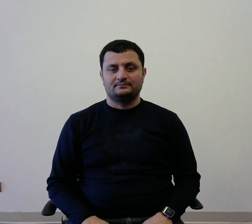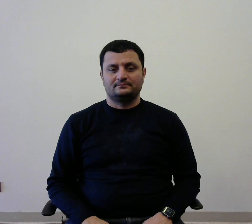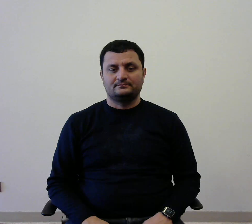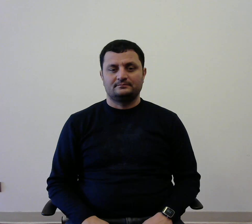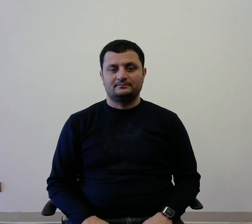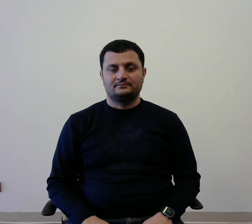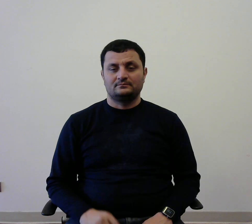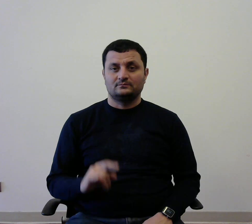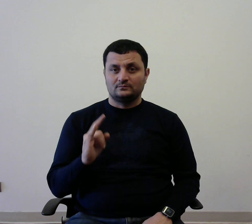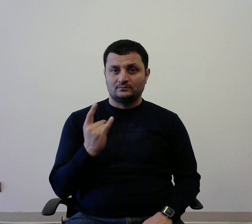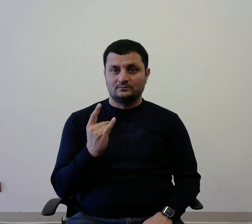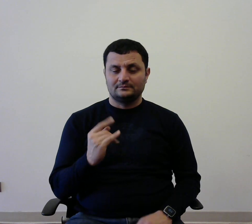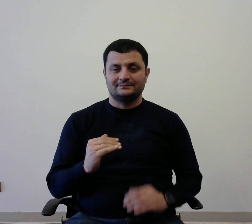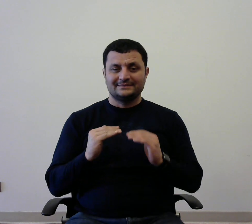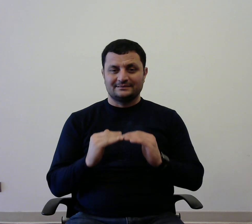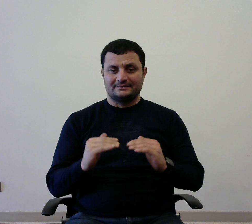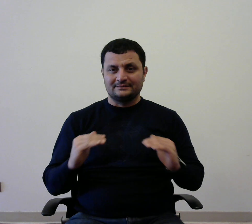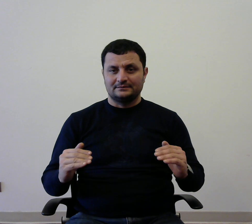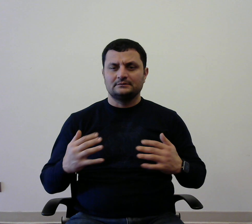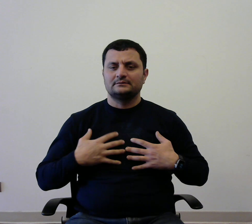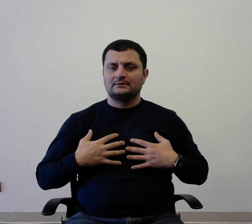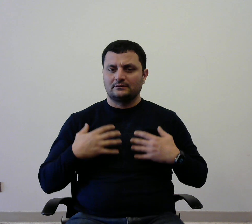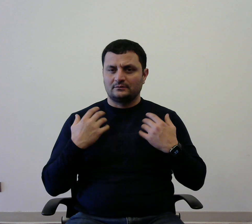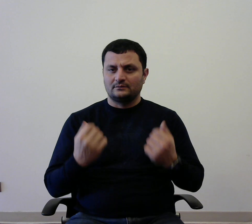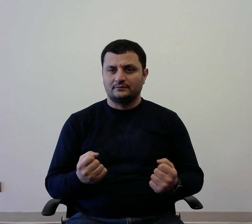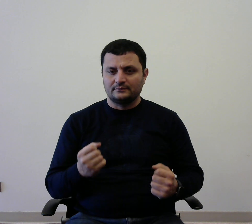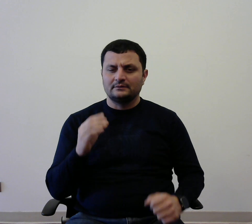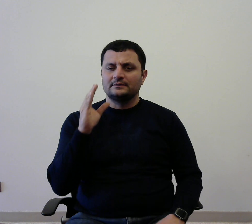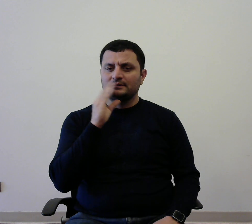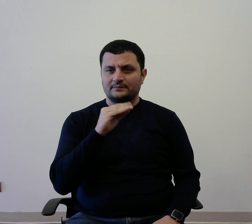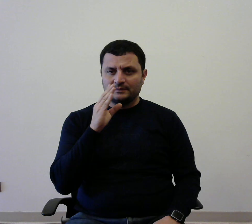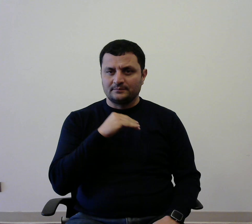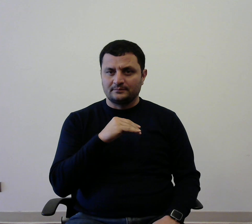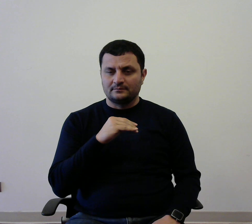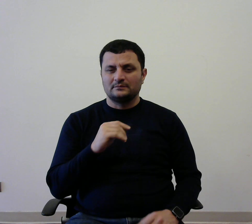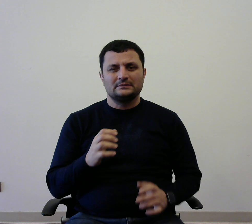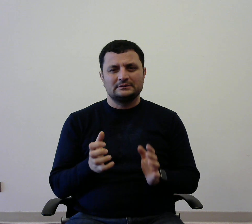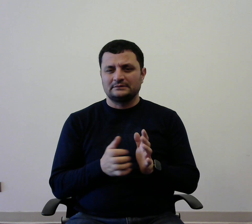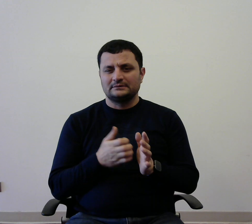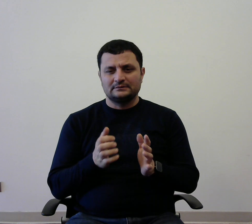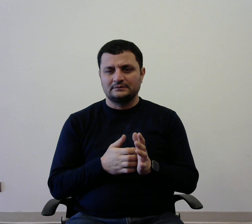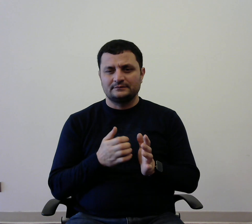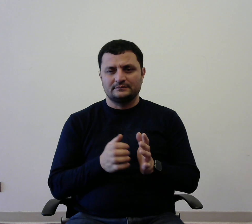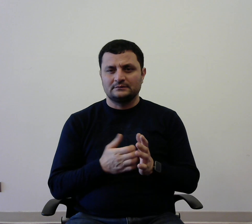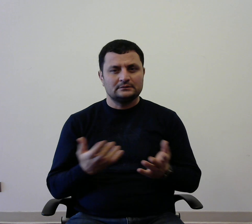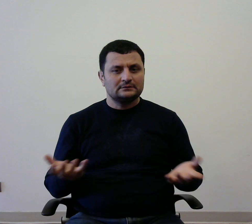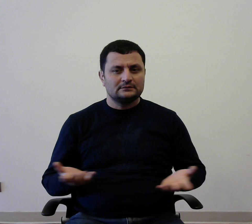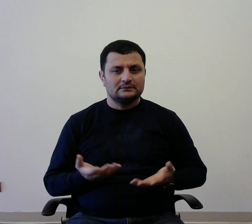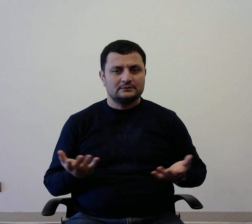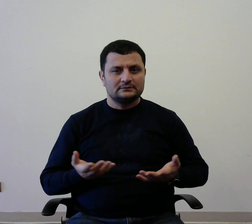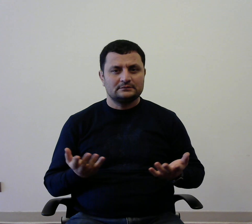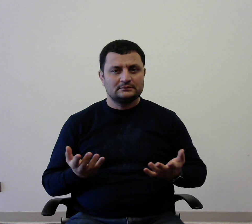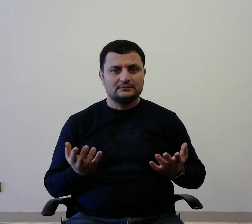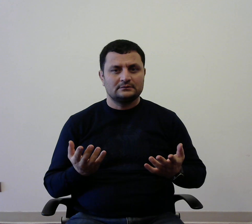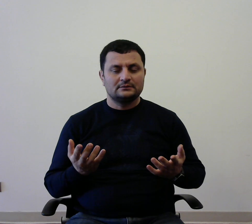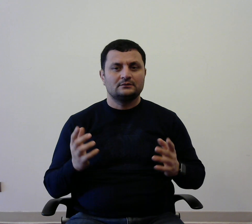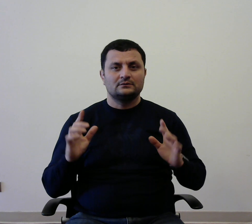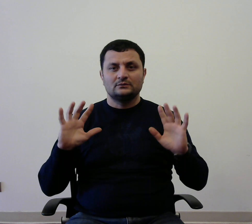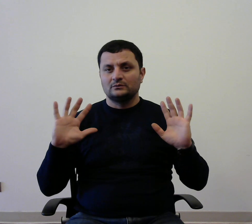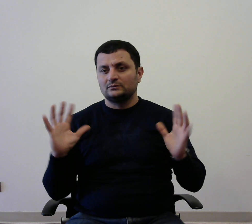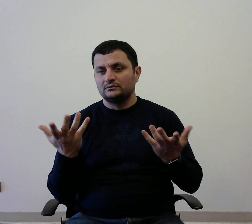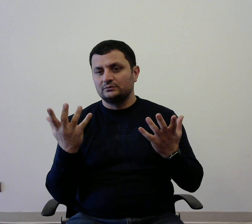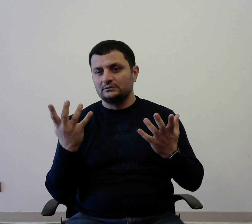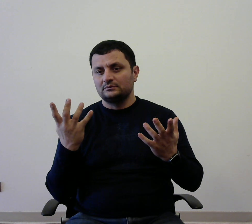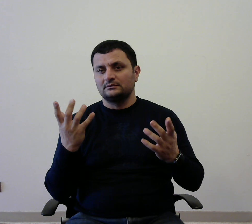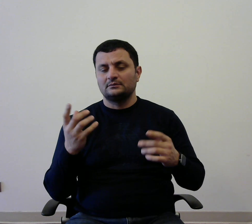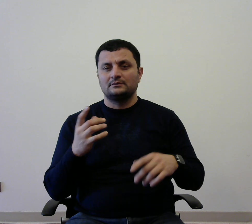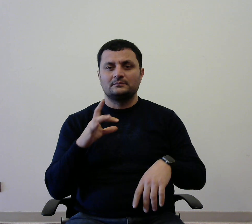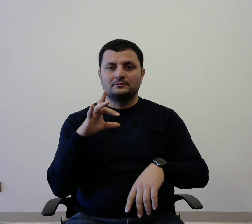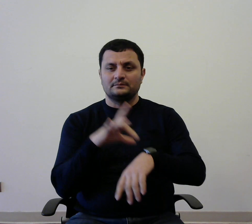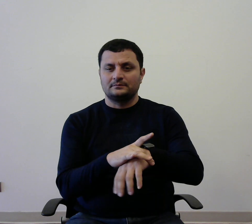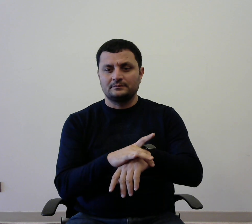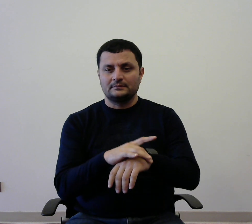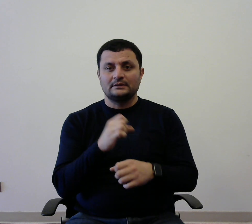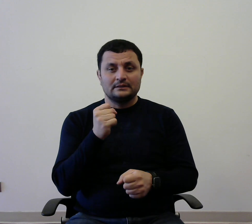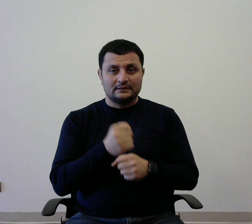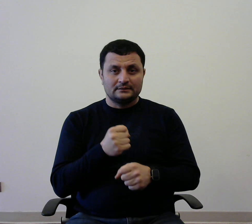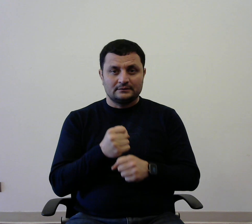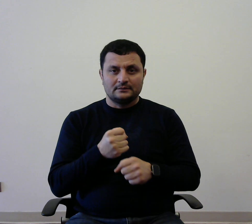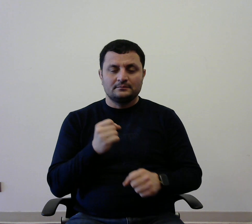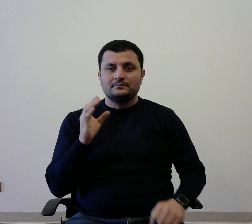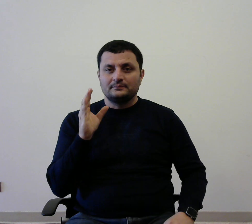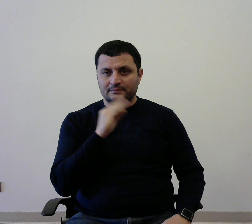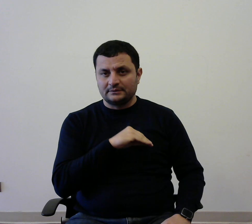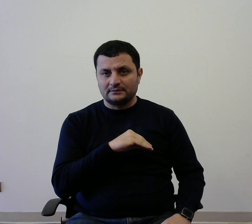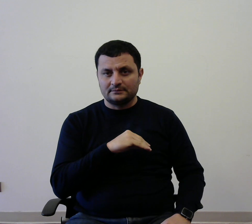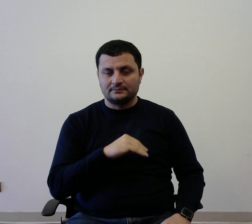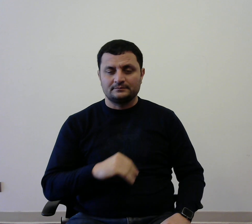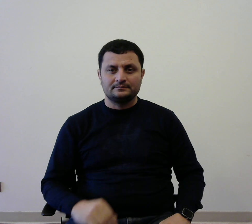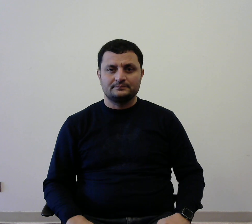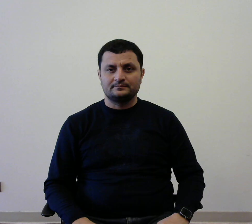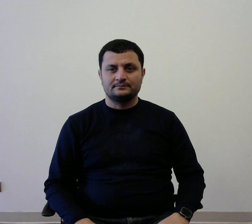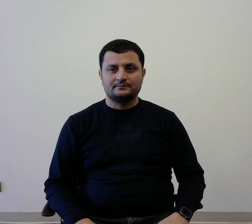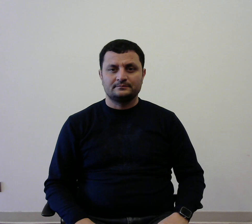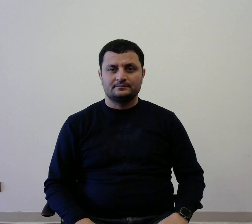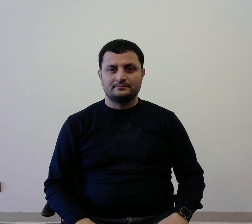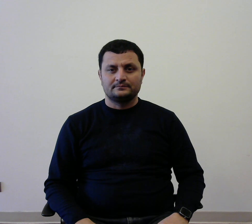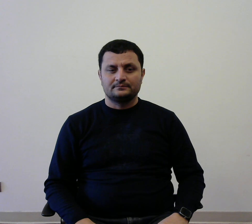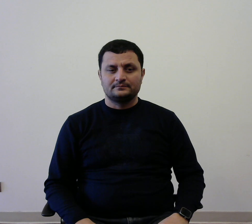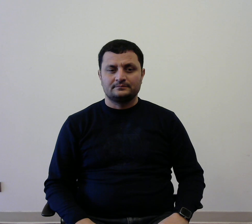Uşaqların sağlamlıq imkanlarının məhdudluğu hansı hallarda müəyyən edilir?